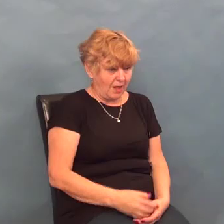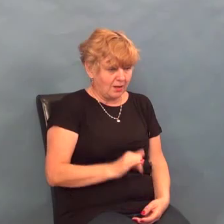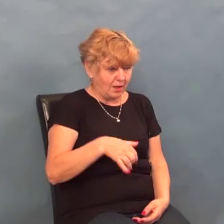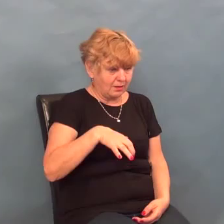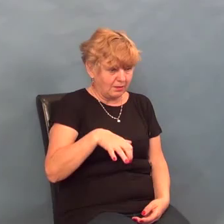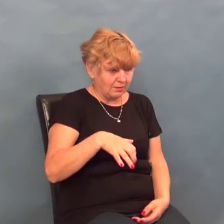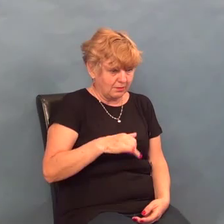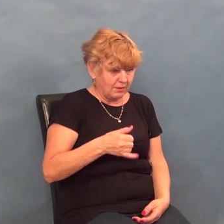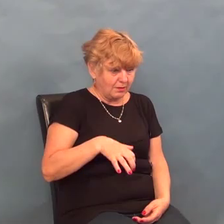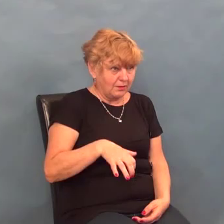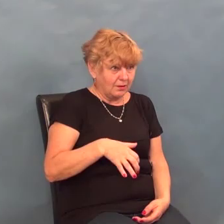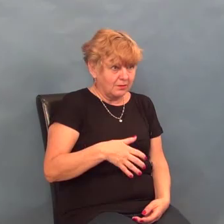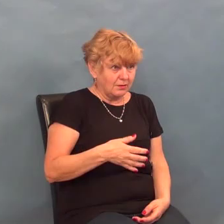Jak ukraść?